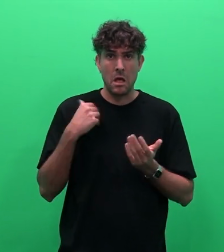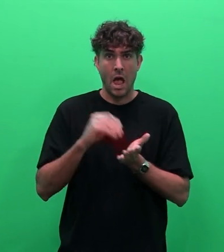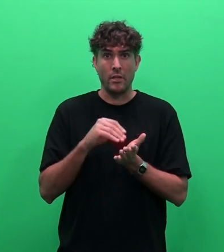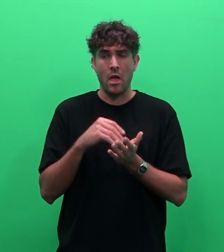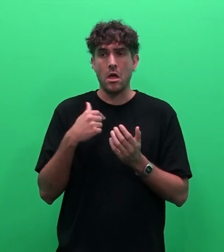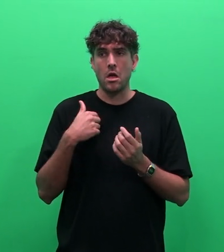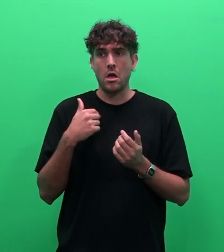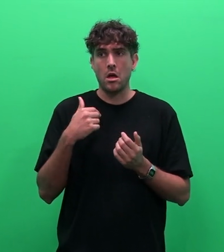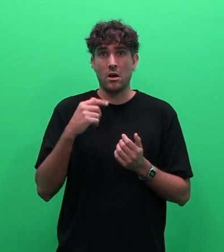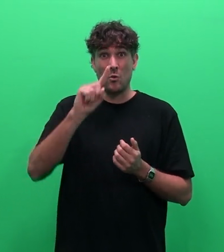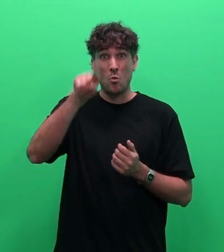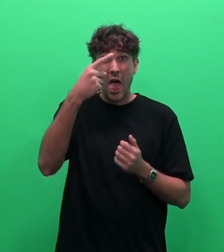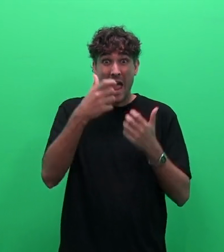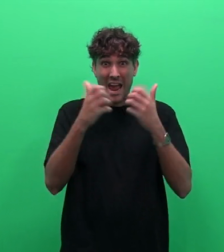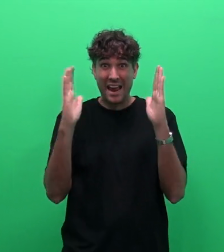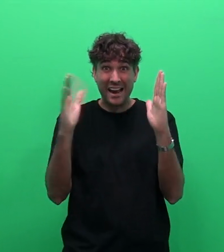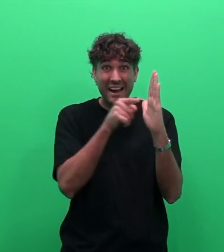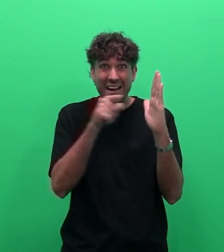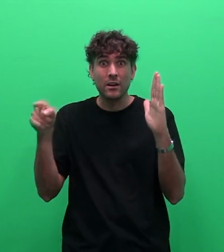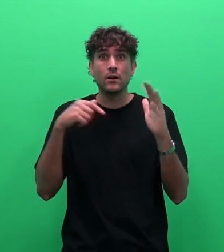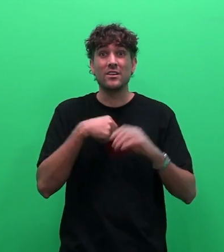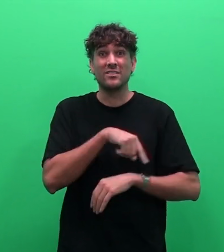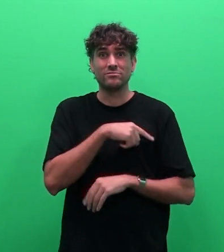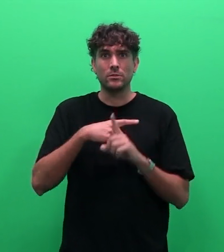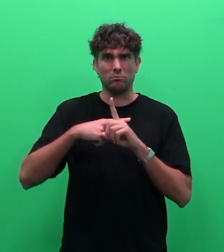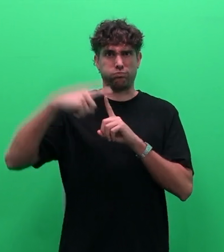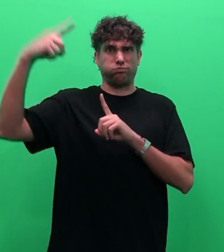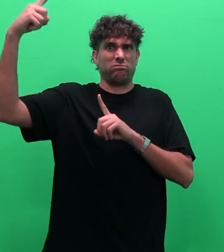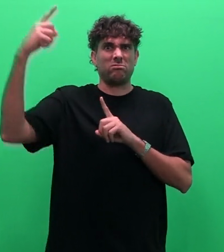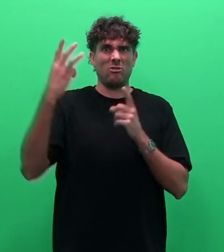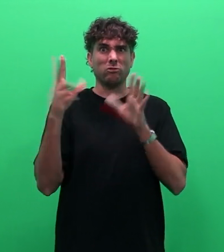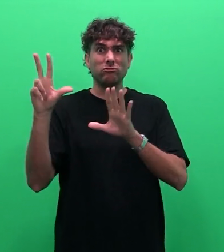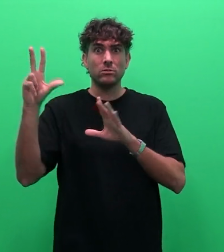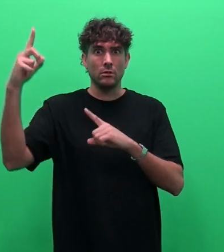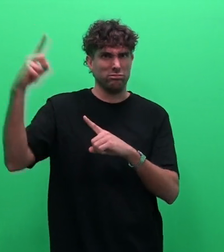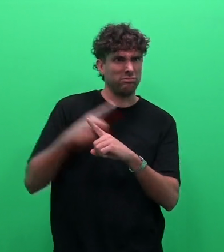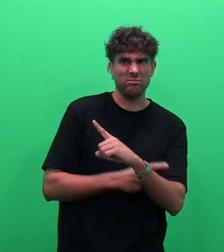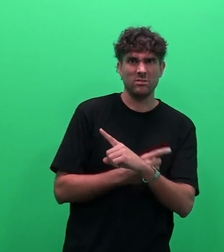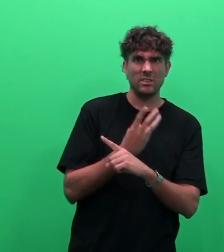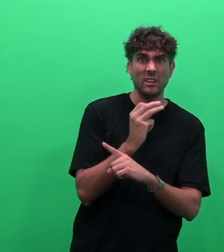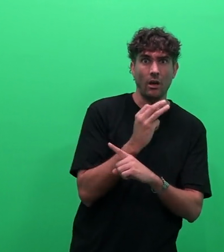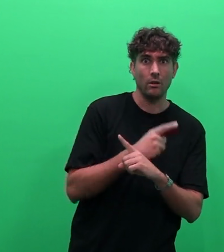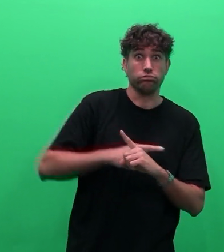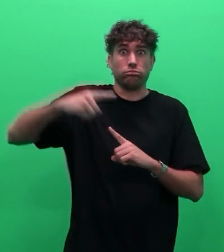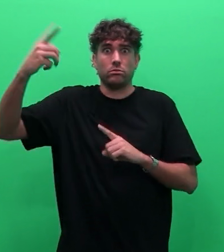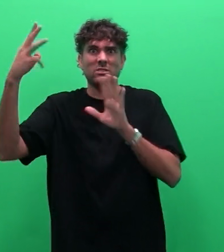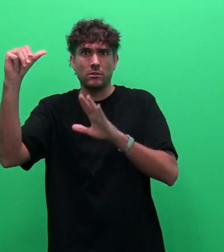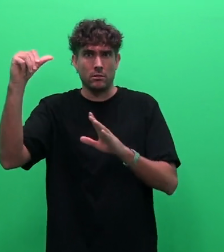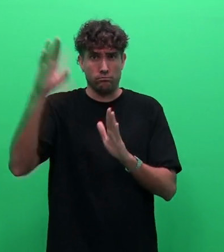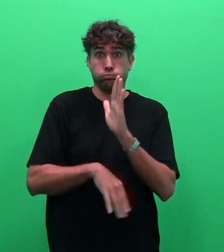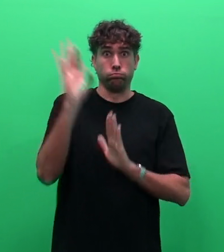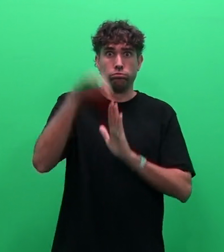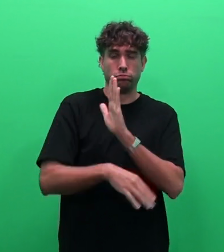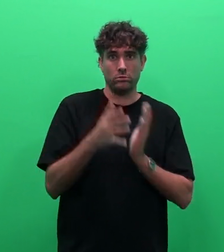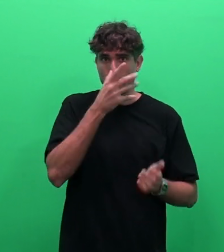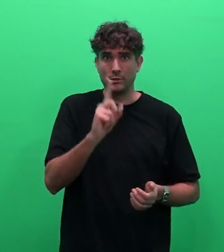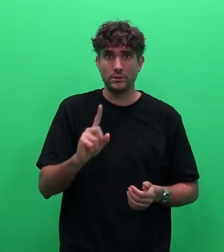De vegades durant una hora la febre em puja fina a trenta-vuit graus, després em baixa a trenta, em torna a pujar a trenta-sis i va baixant i pujant, això no pot ser.